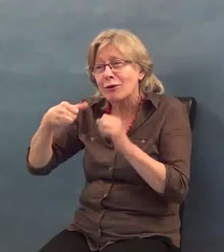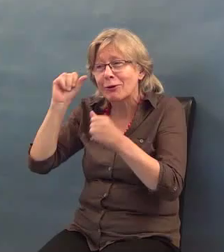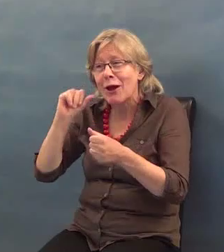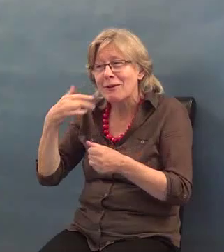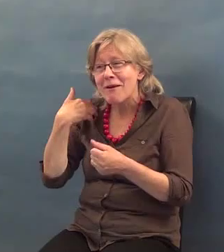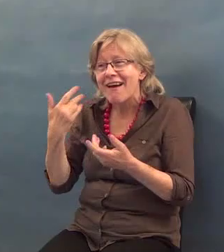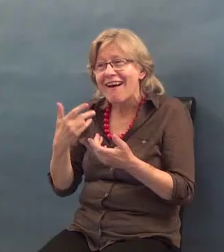W zeszłym roku byłam.